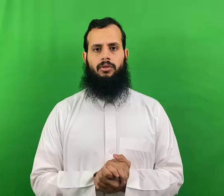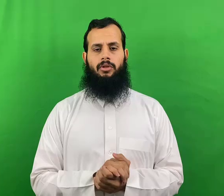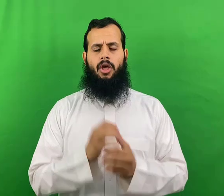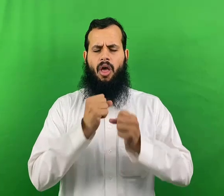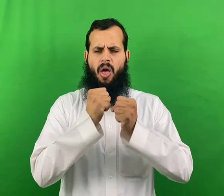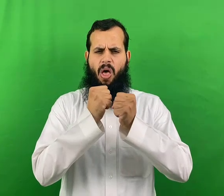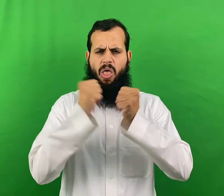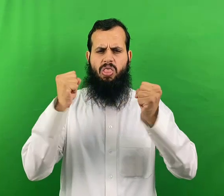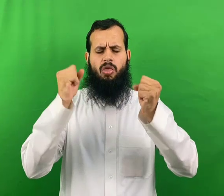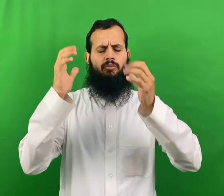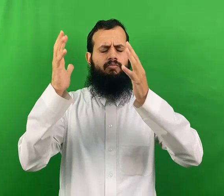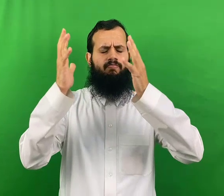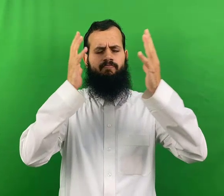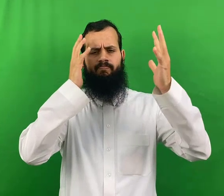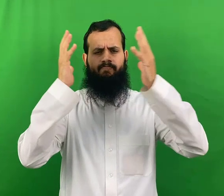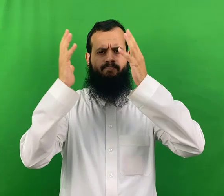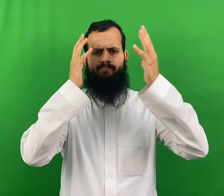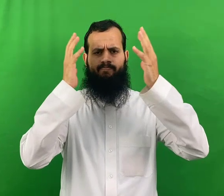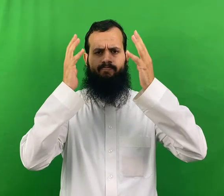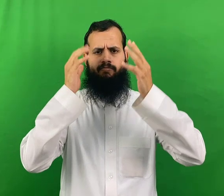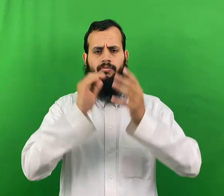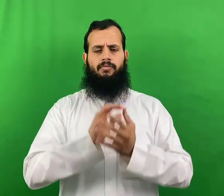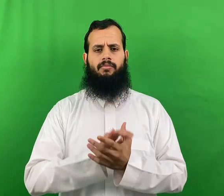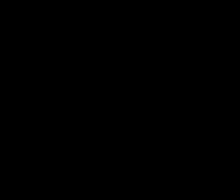تعظم كروبه